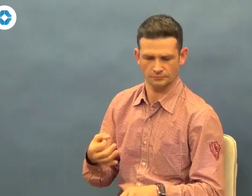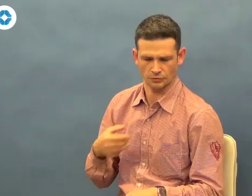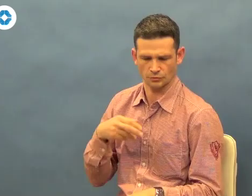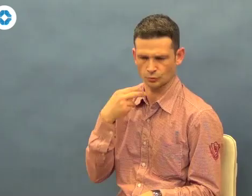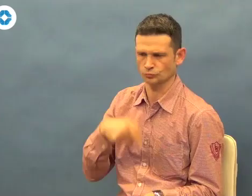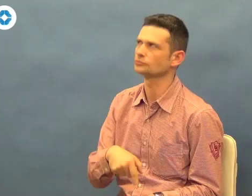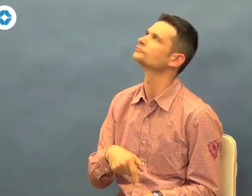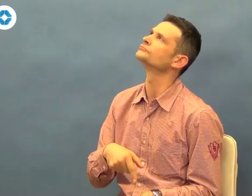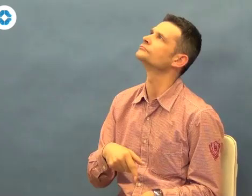Zobaczył, że mężczyzna jest zajęty zrywaniem.